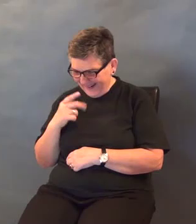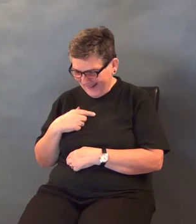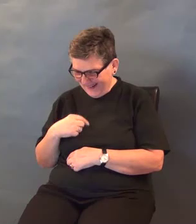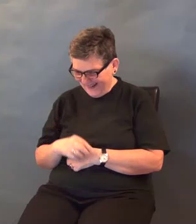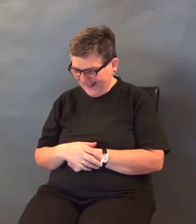Aha.